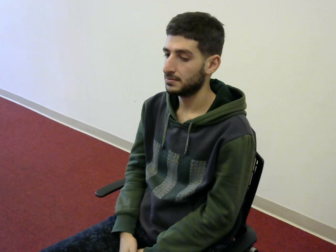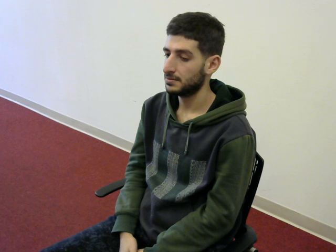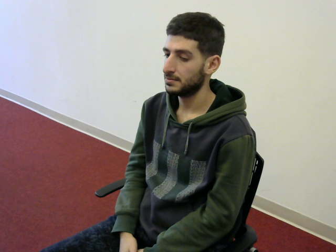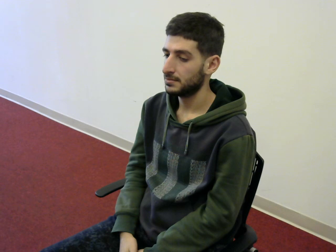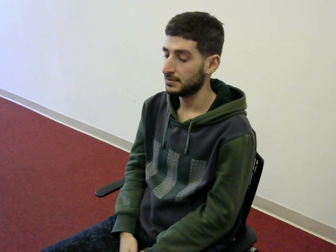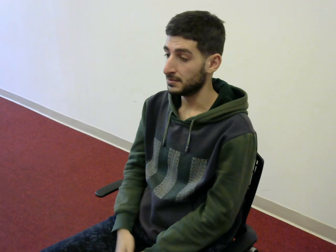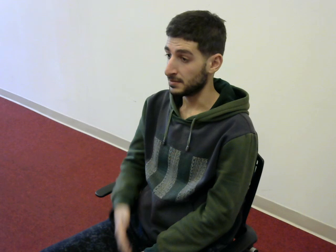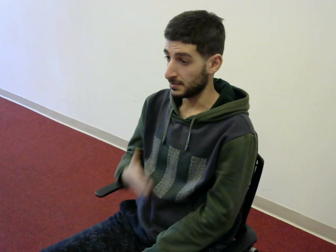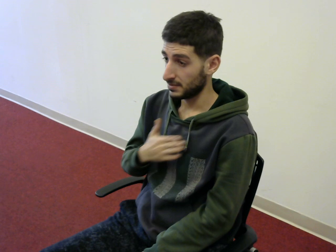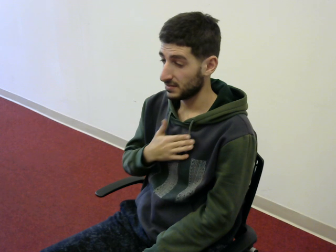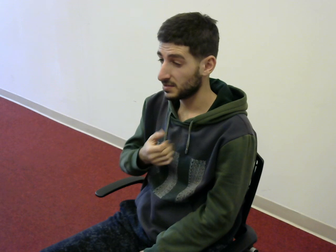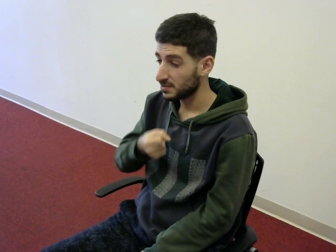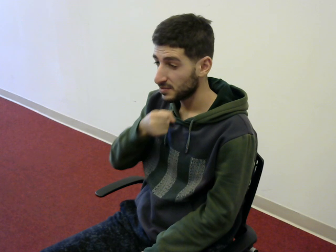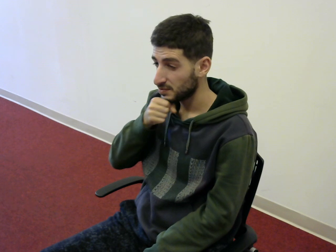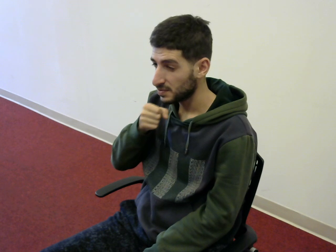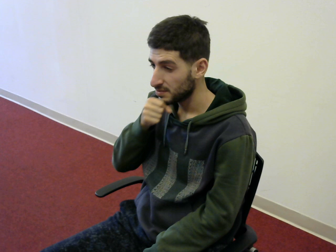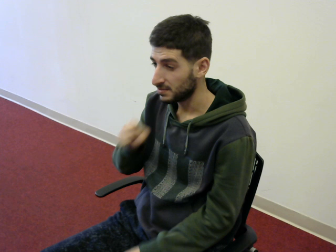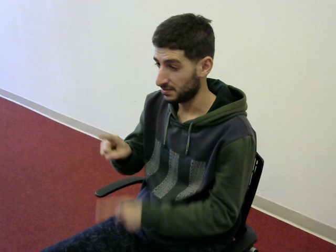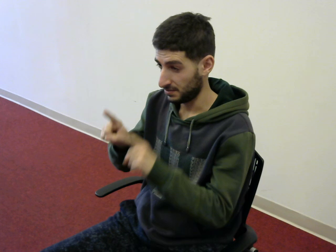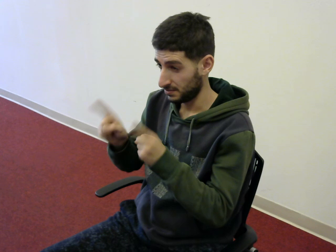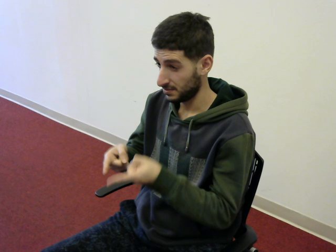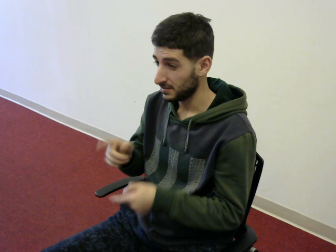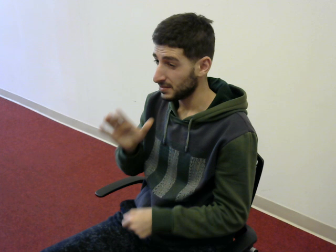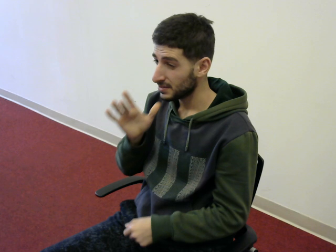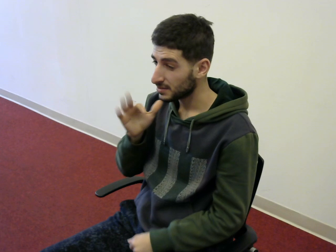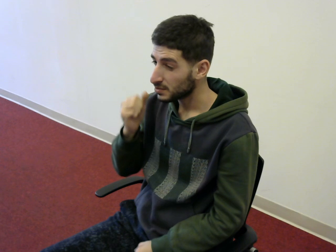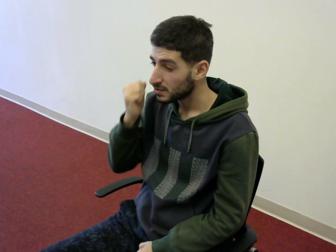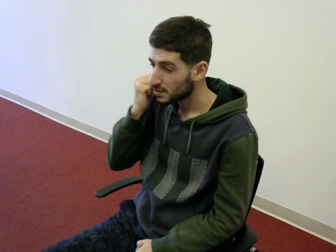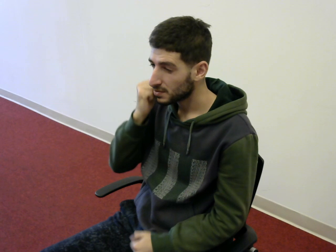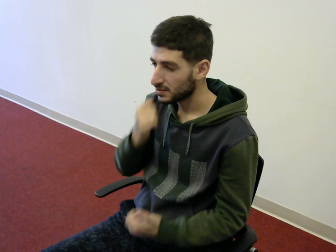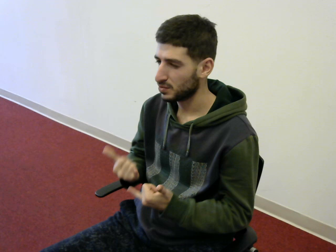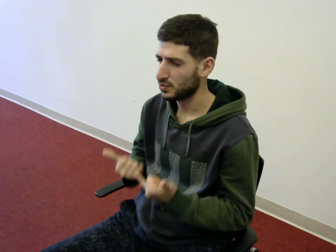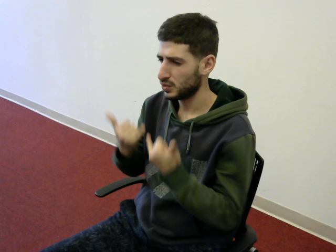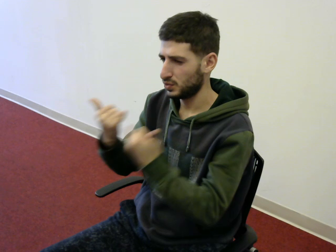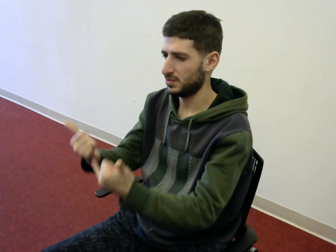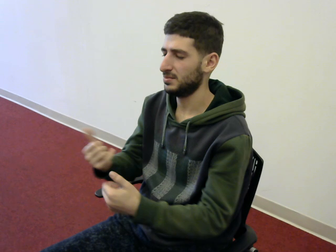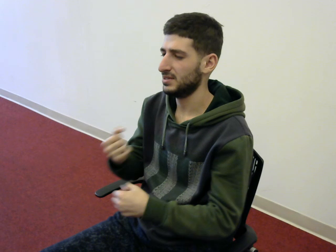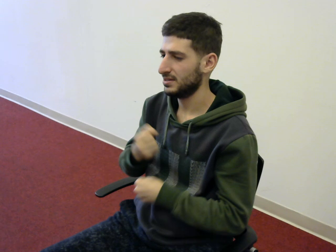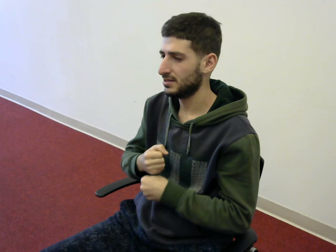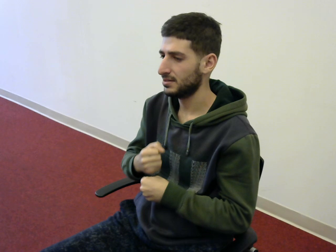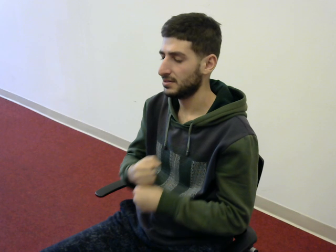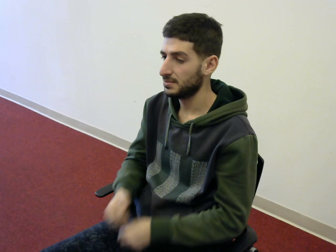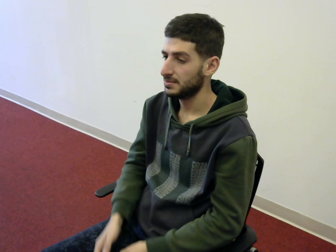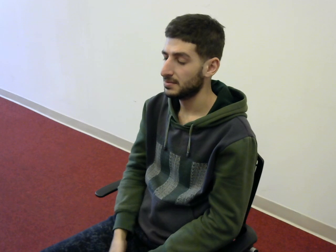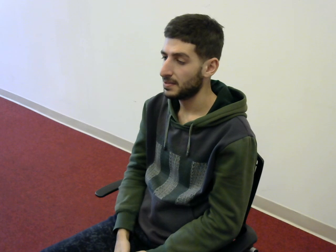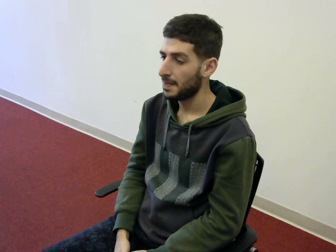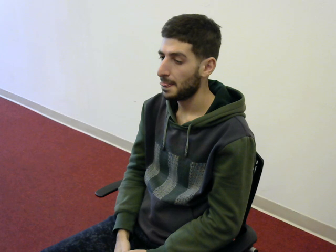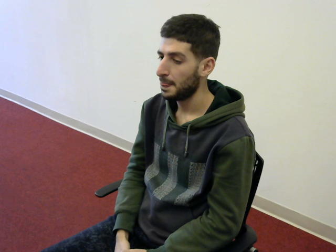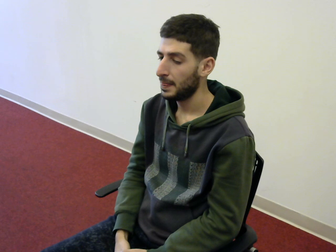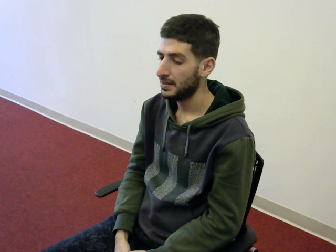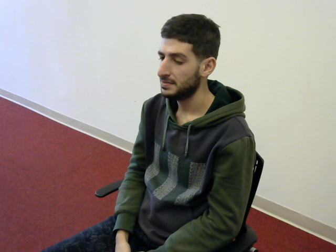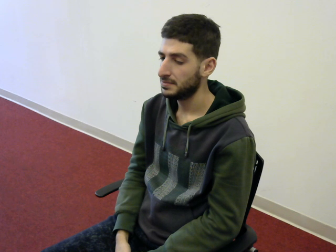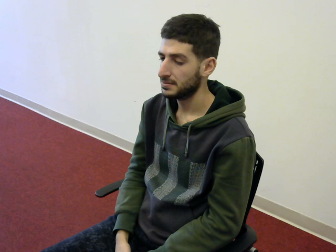Mən böyüklərə (yaşlılara) hörmət edirəm